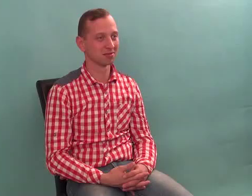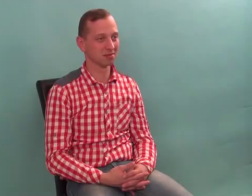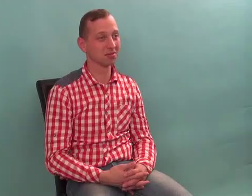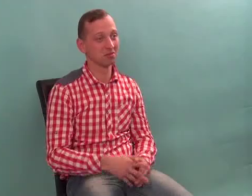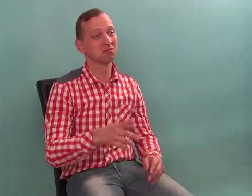Tak.